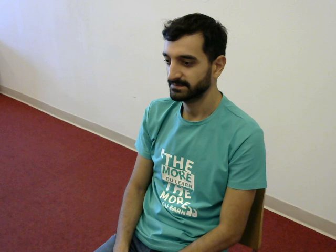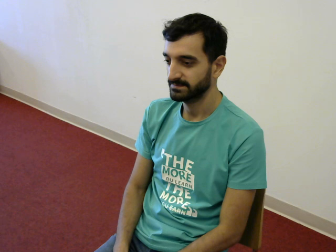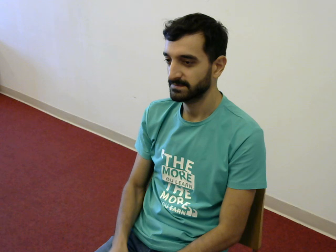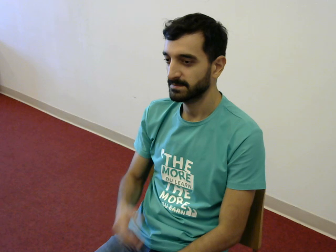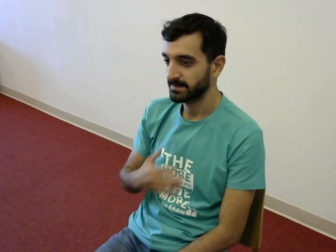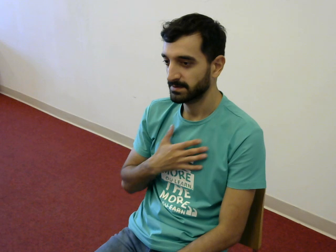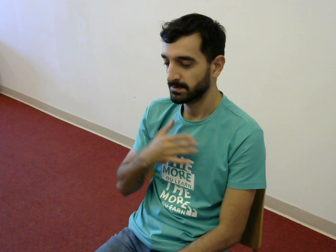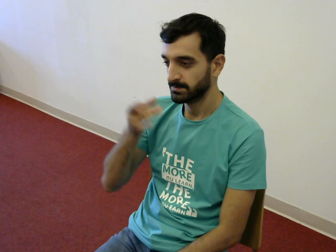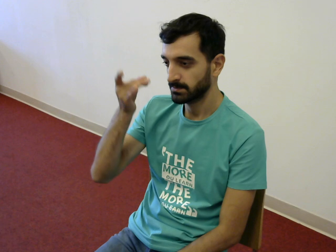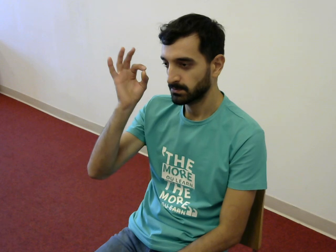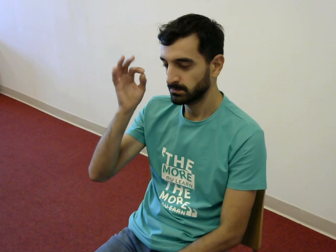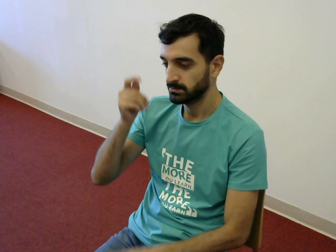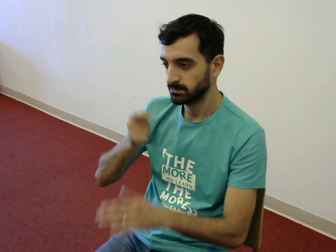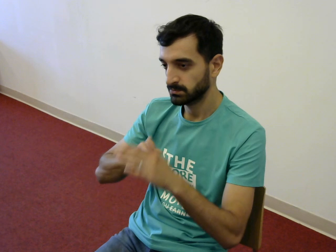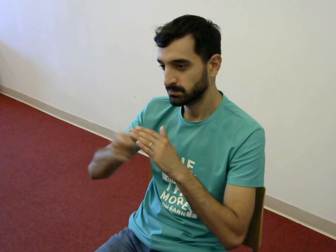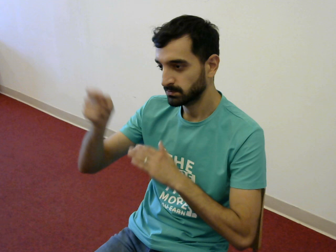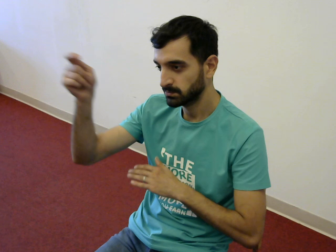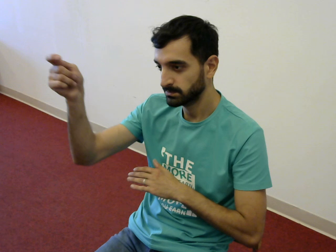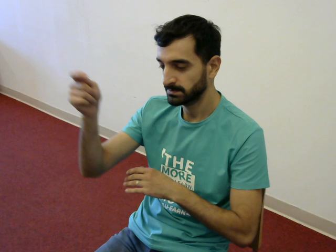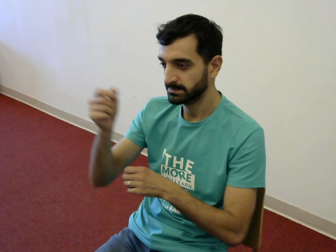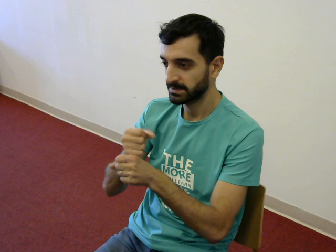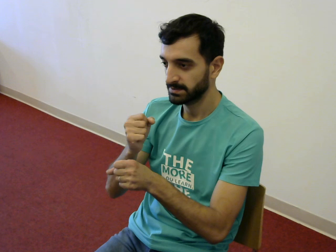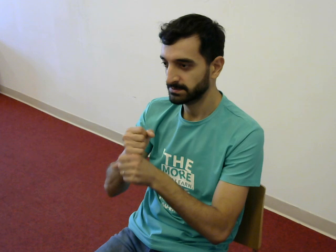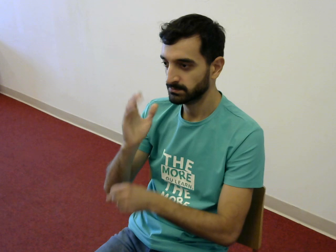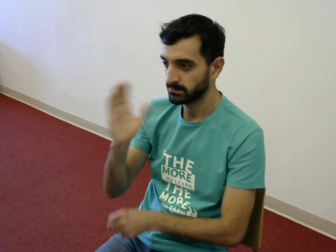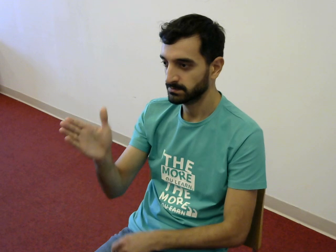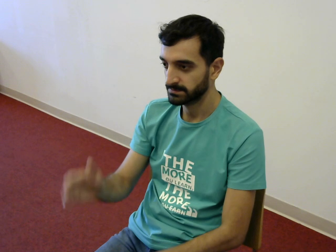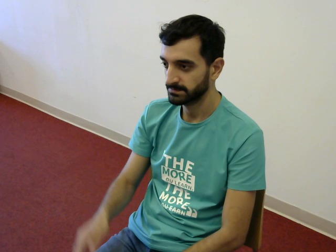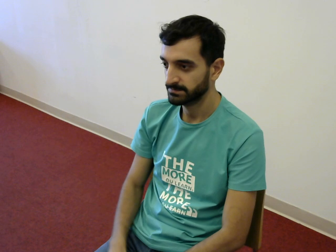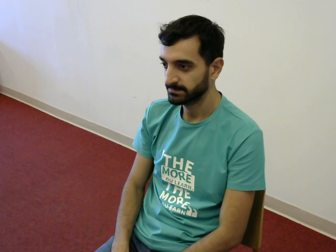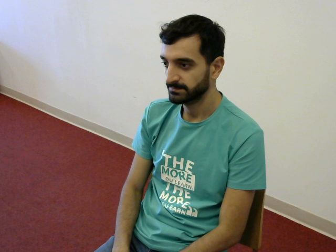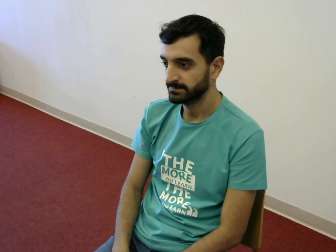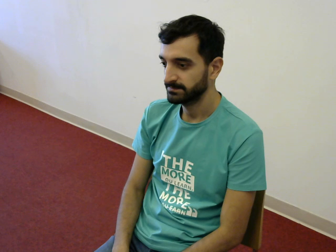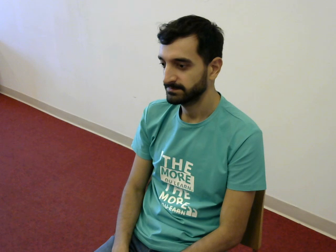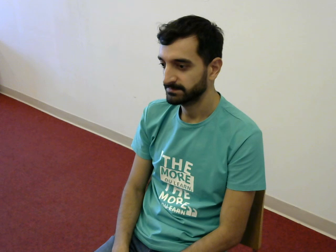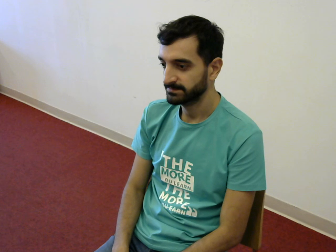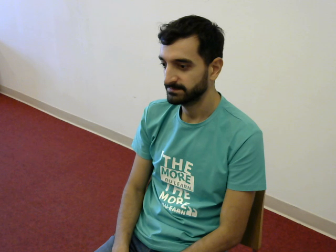Mən polisə müraciət edəcəyəm